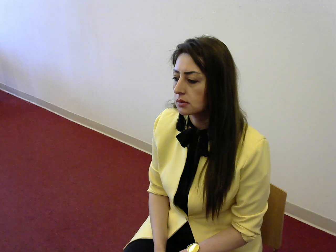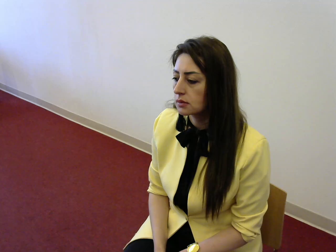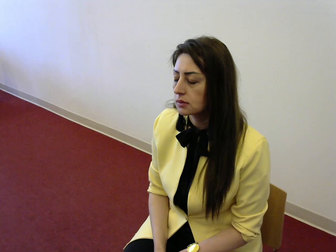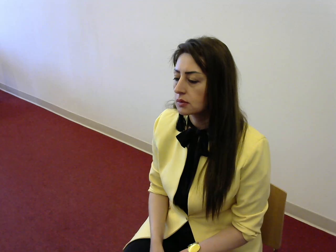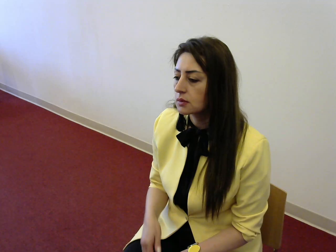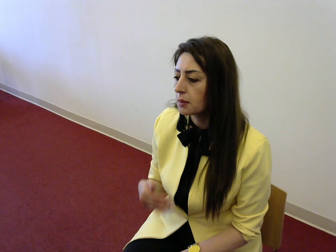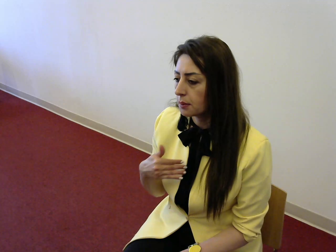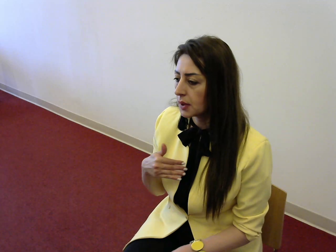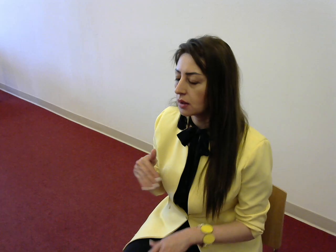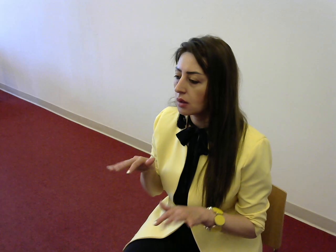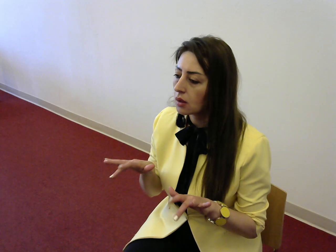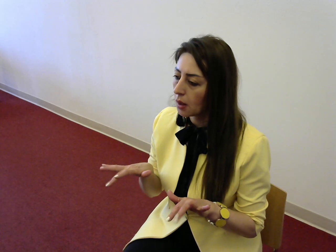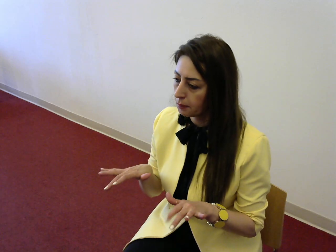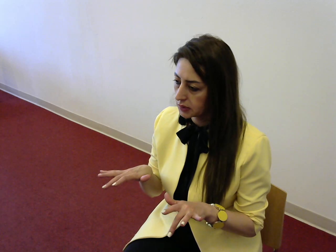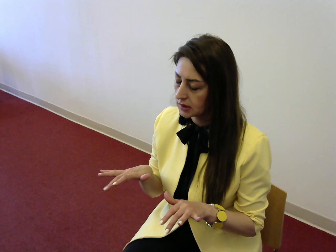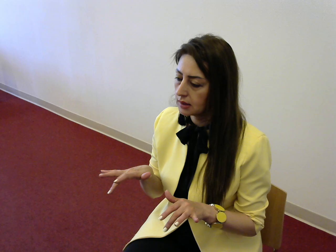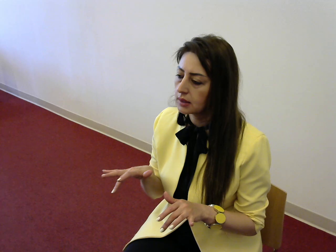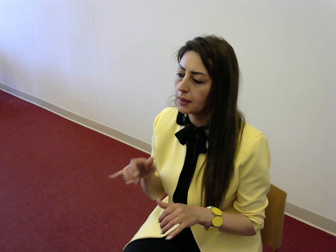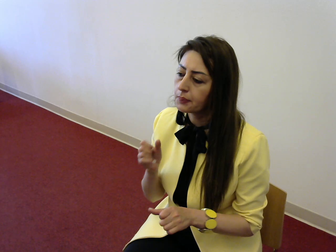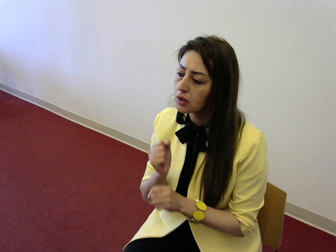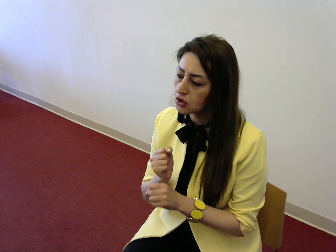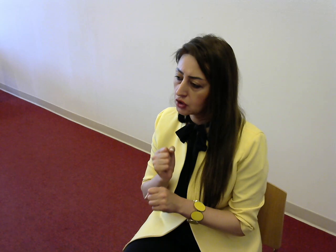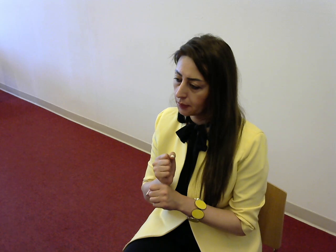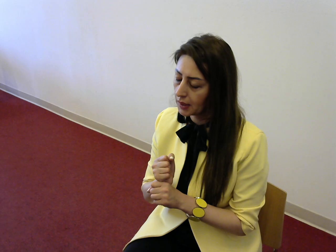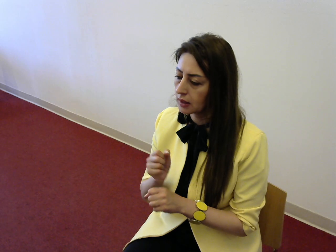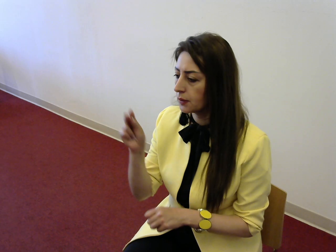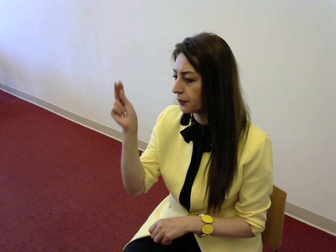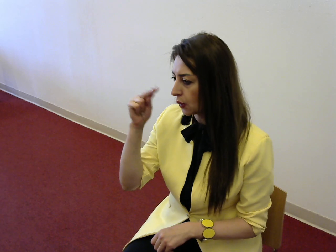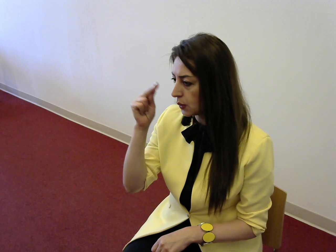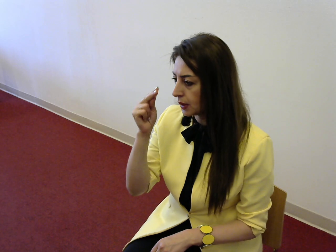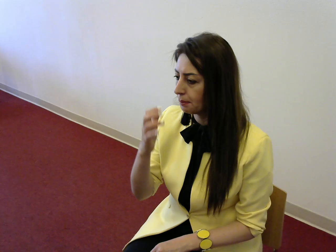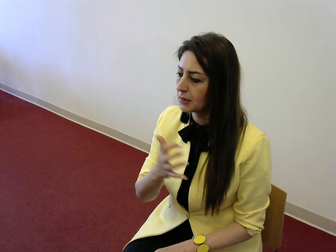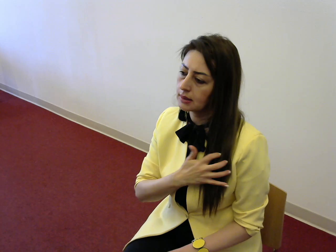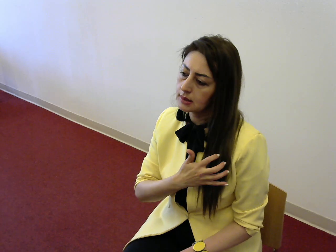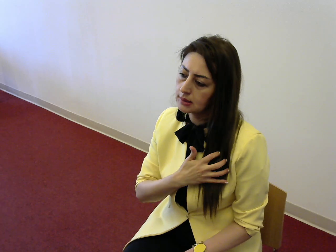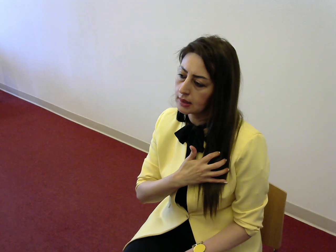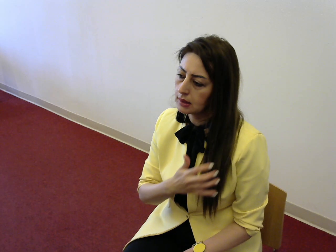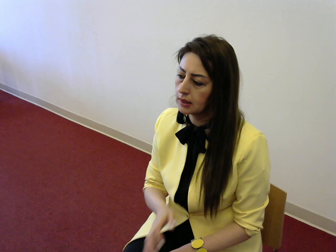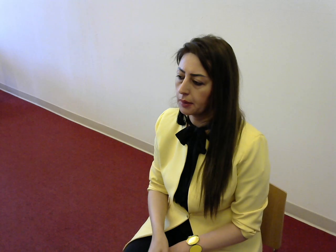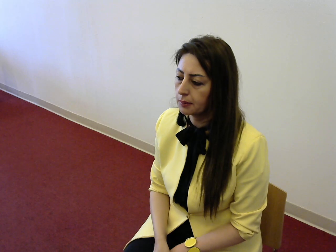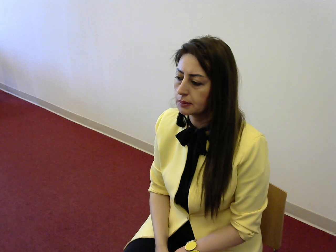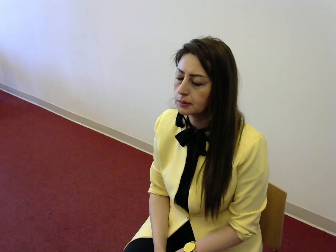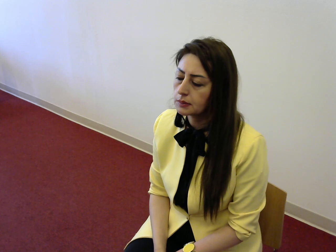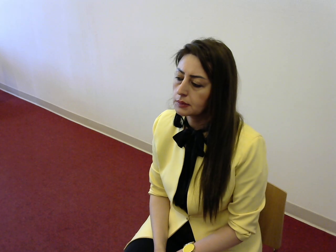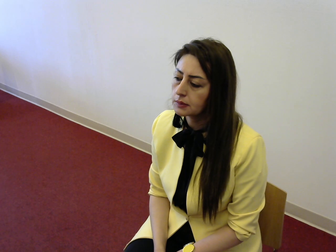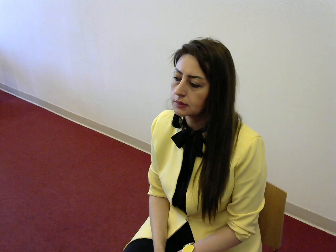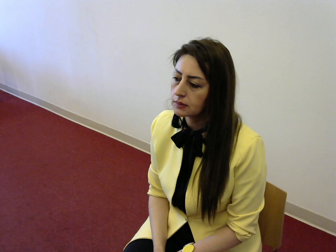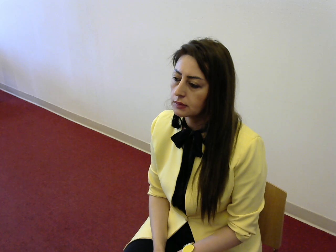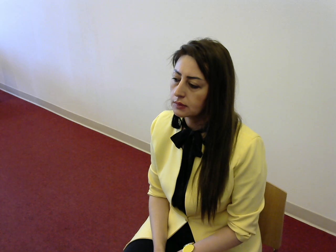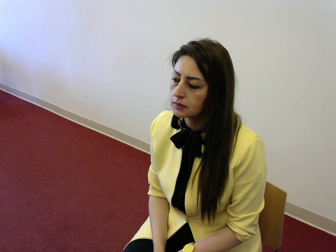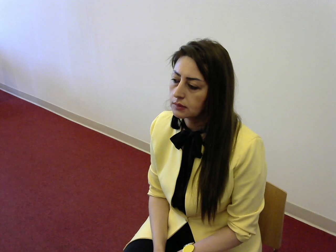Mən kompüterdə işləməyi öyrənmək istəyirəm